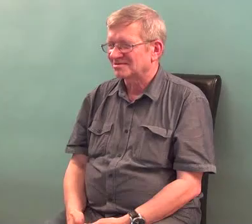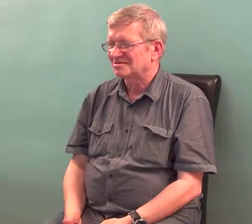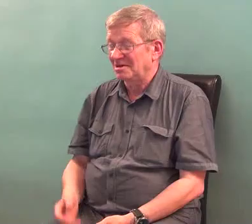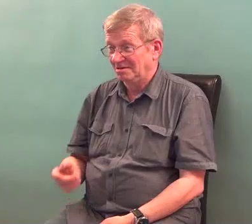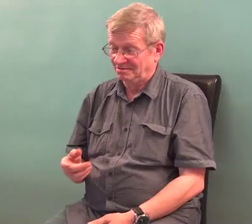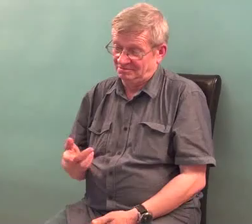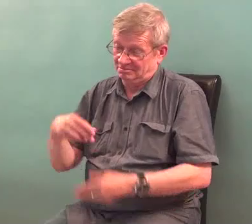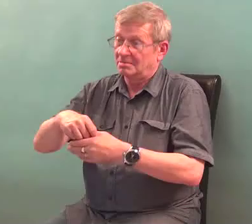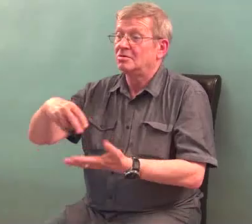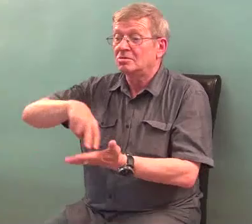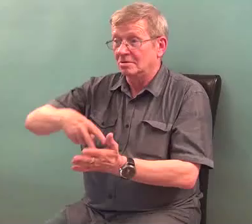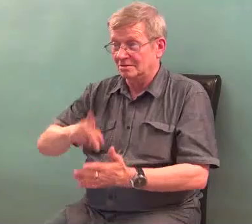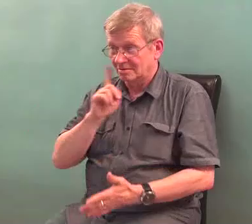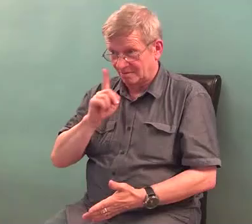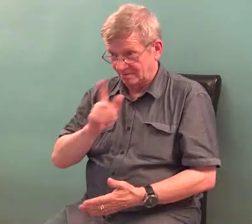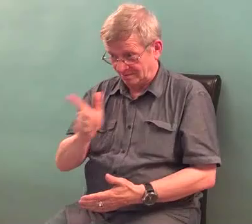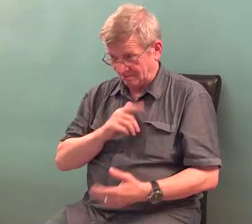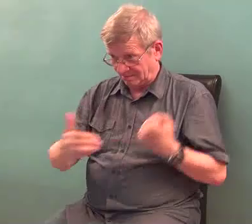Mielibyśmy razem tańczyć we dwóch mężczyzn?